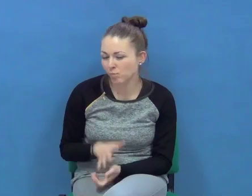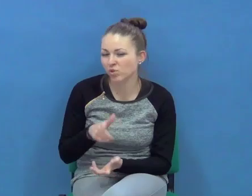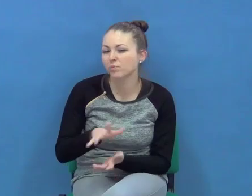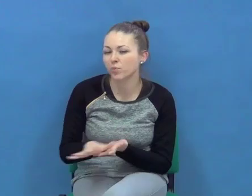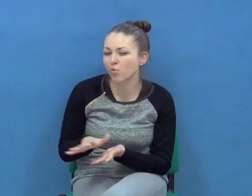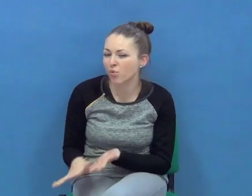Może brudny.